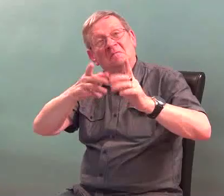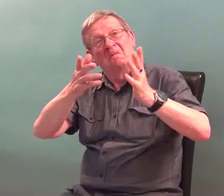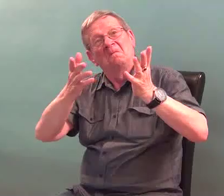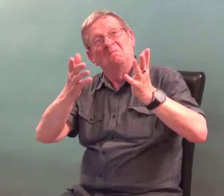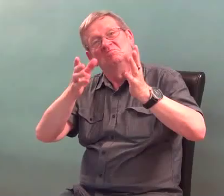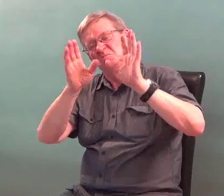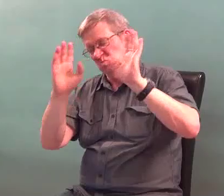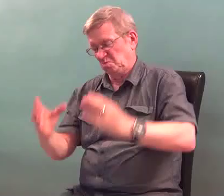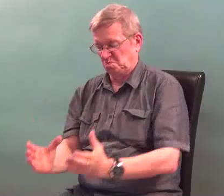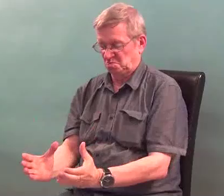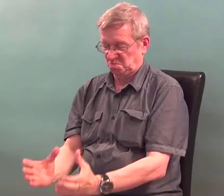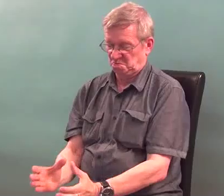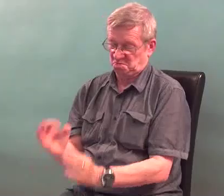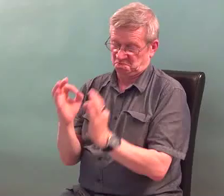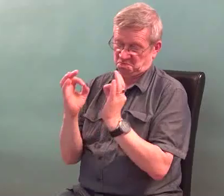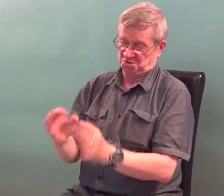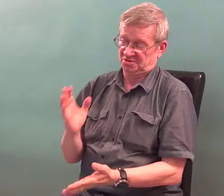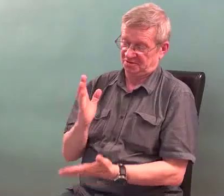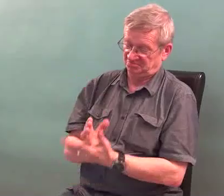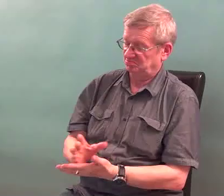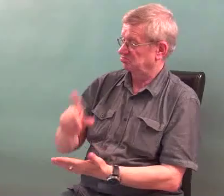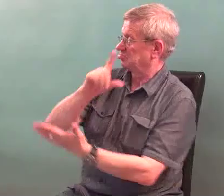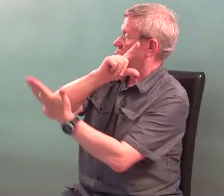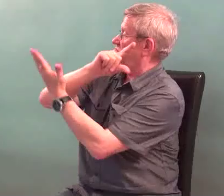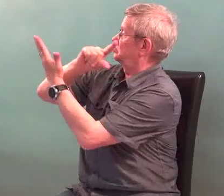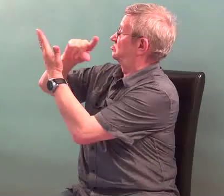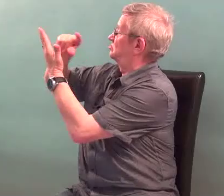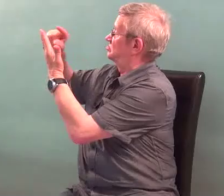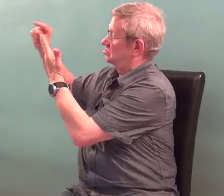Dobrze, stawia miskę, dobrze, już i odchodzi.